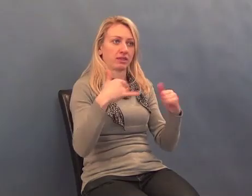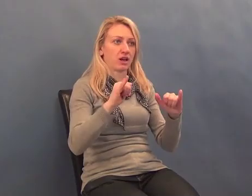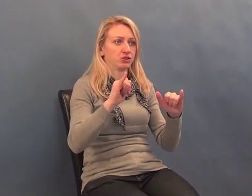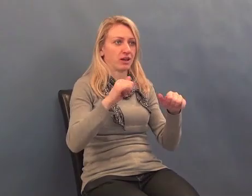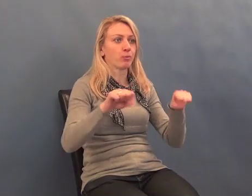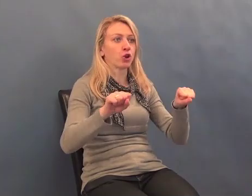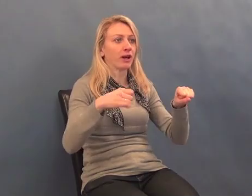Z motorem jest inaczej.